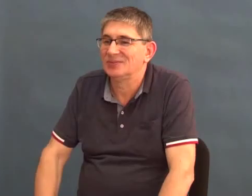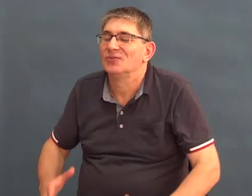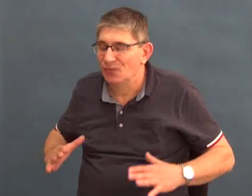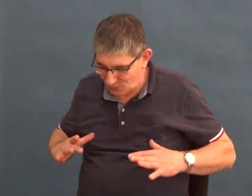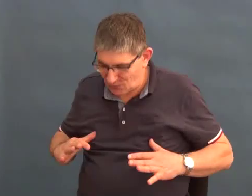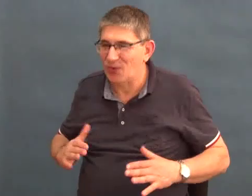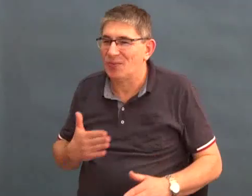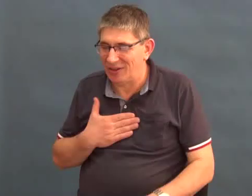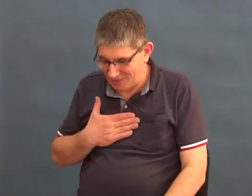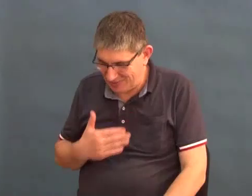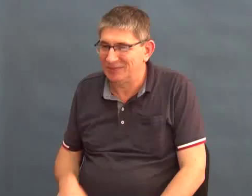Mam wolne.